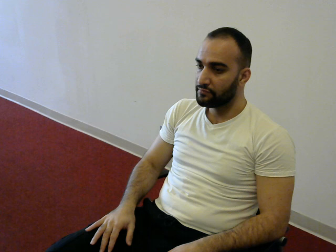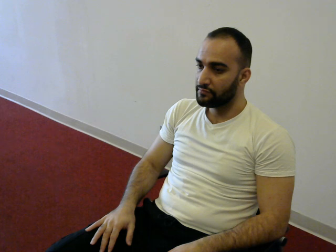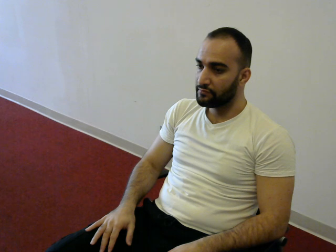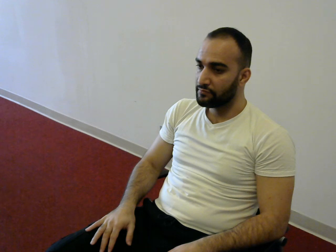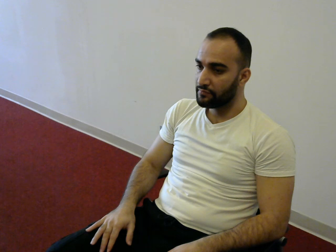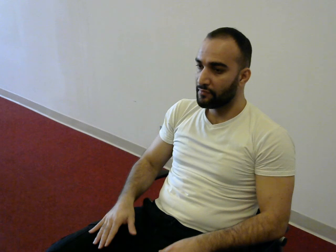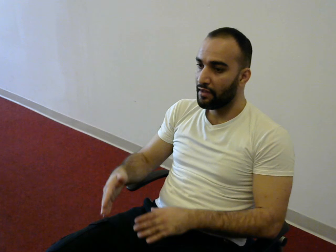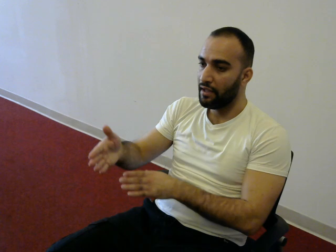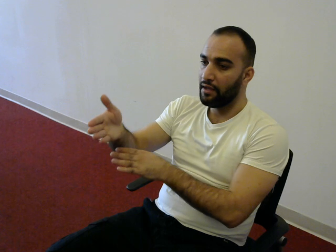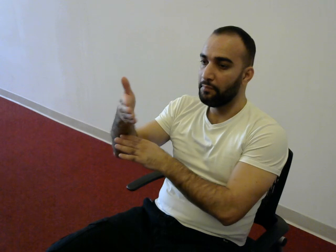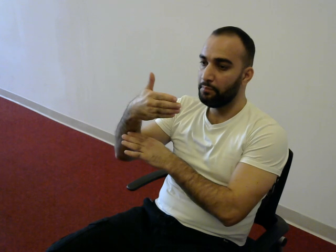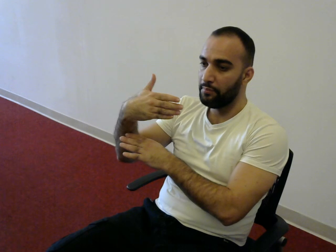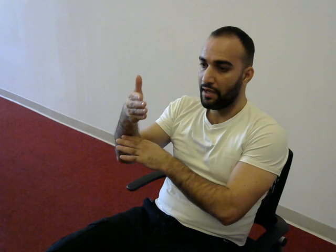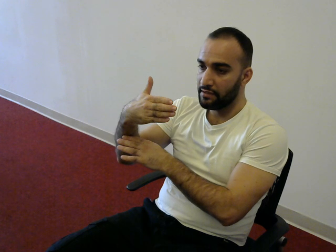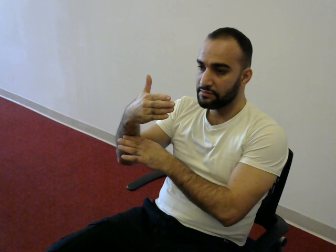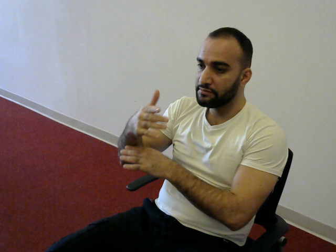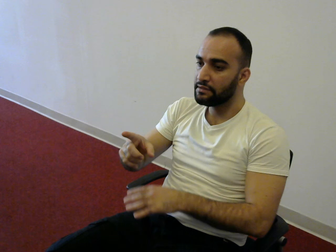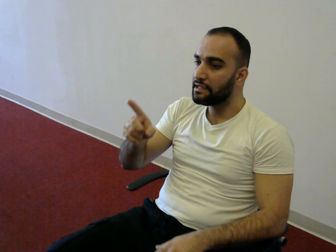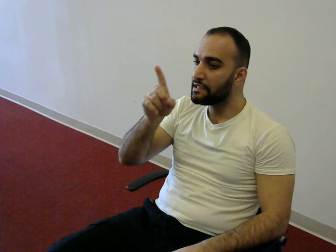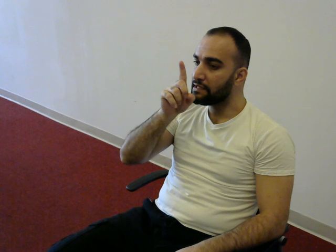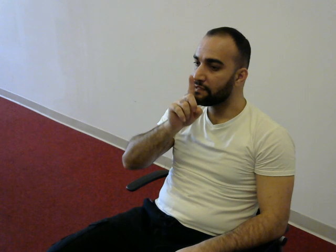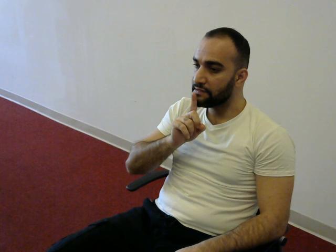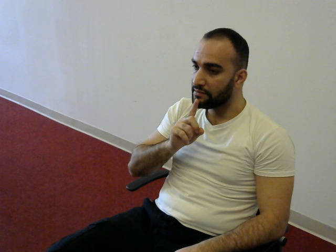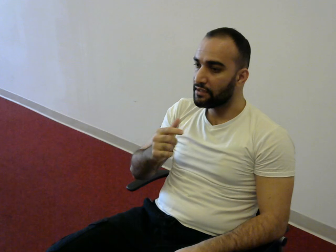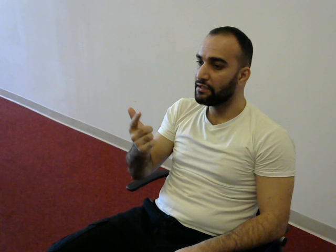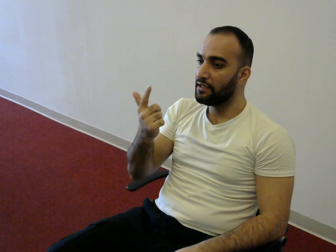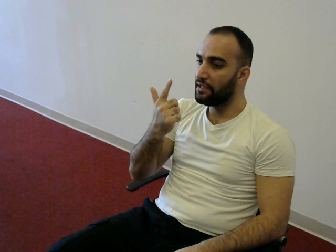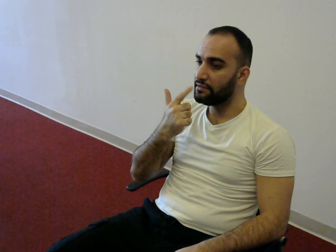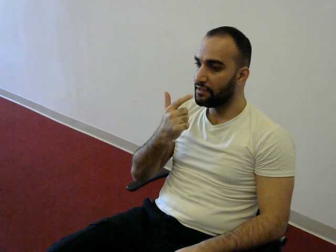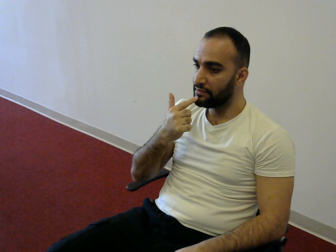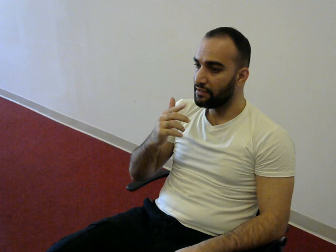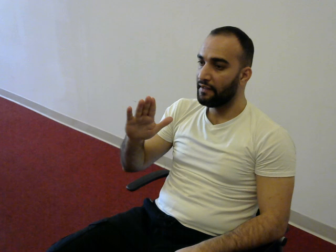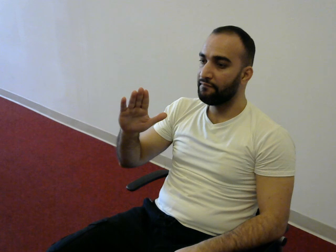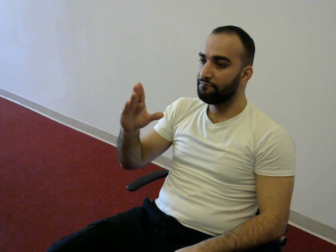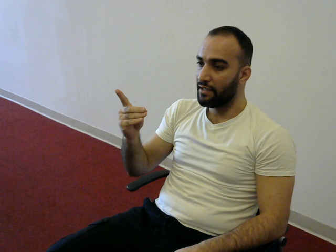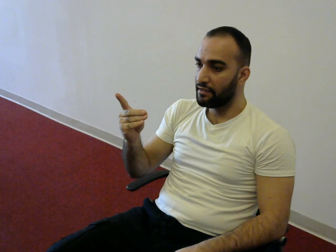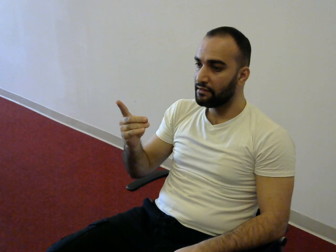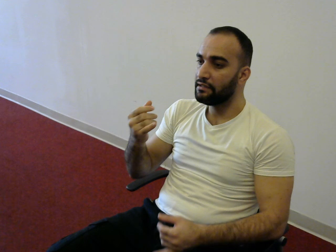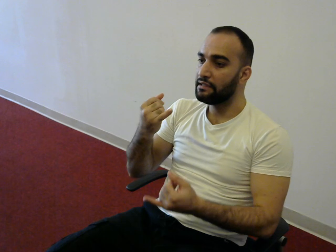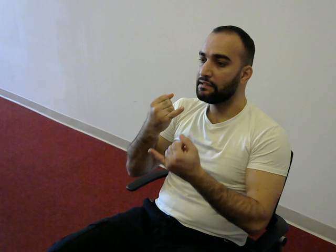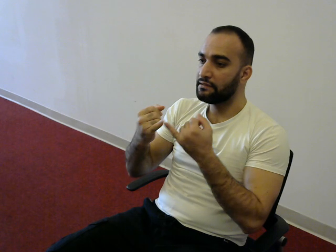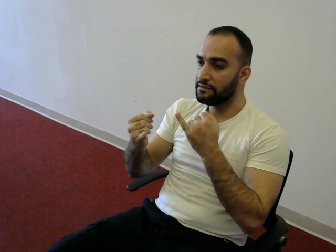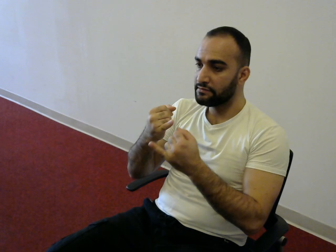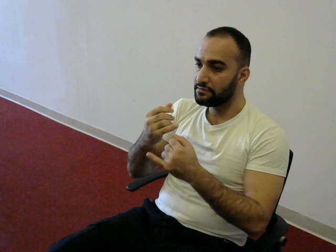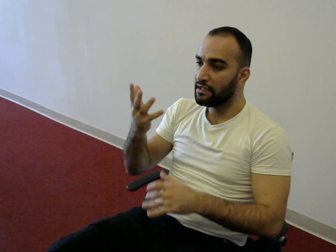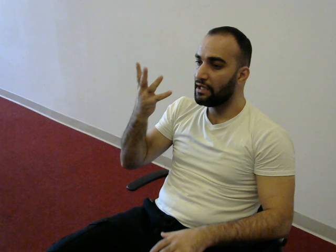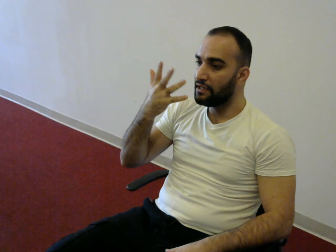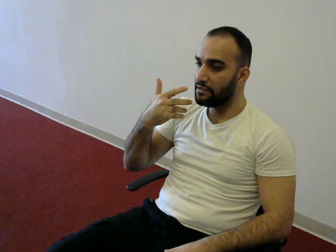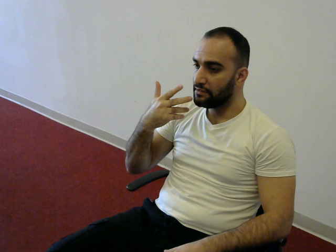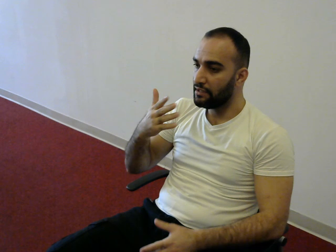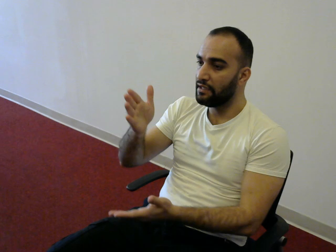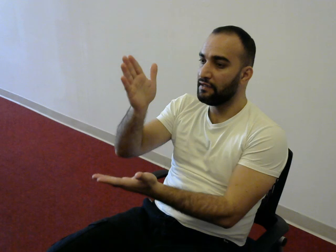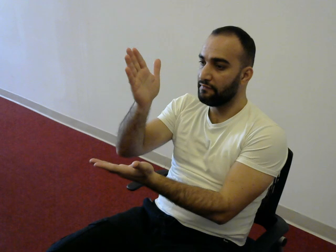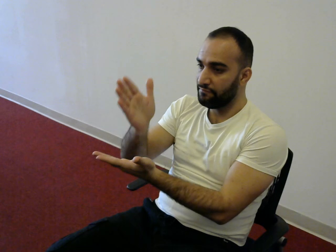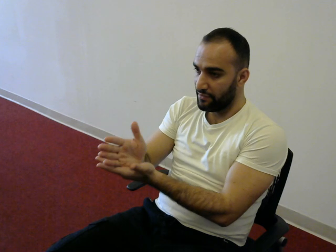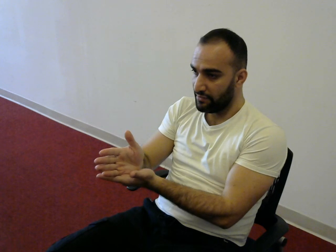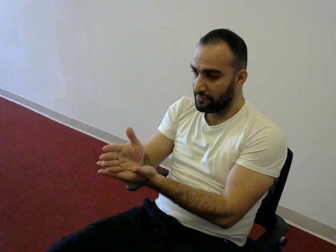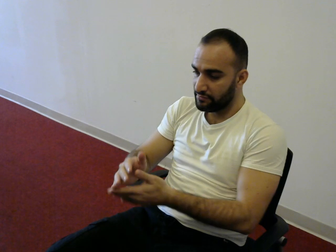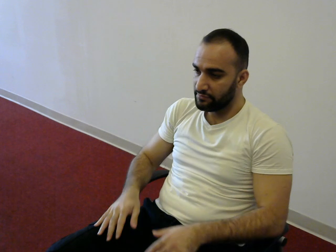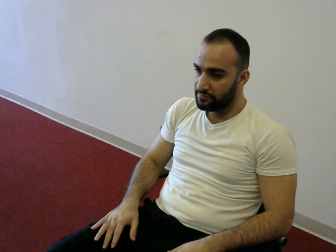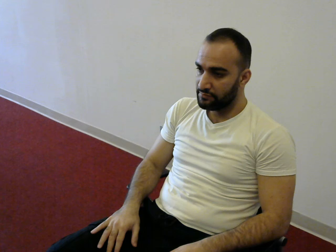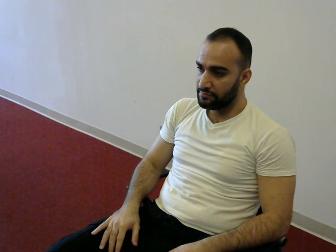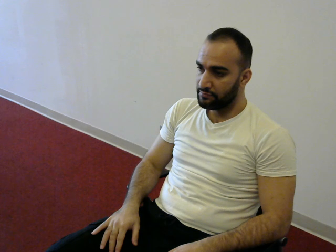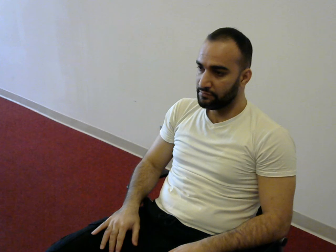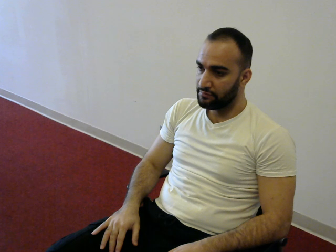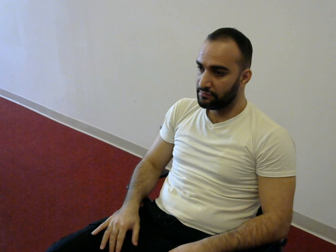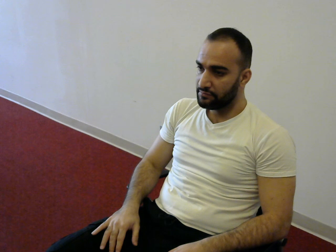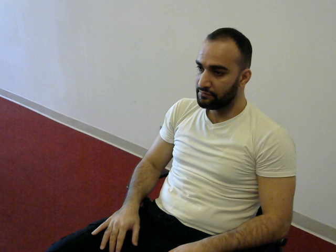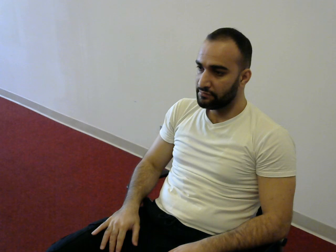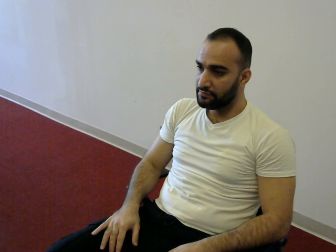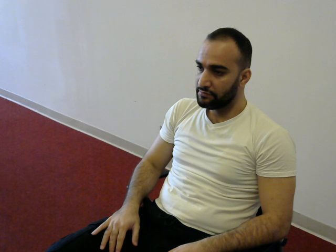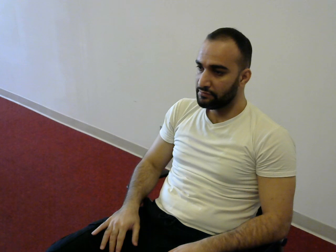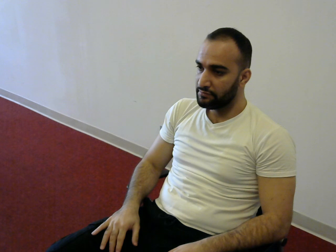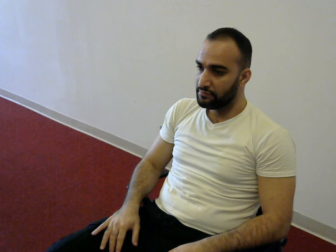Bayrağımızda mavi, qırmızı və yaşıl rənglər var